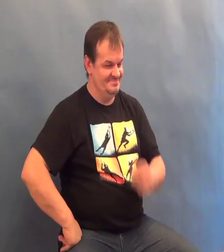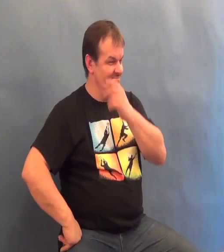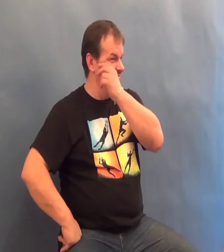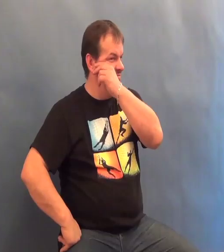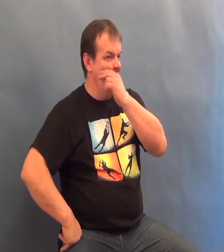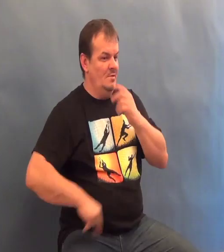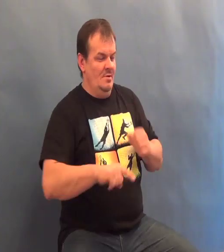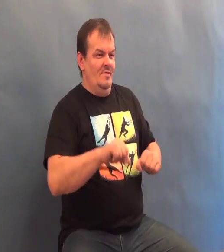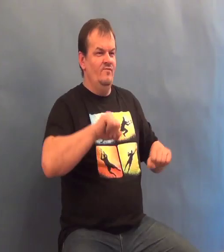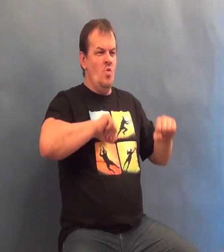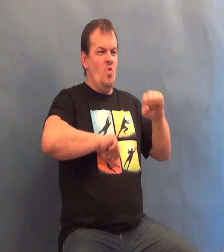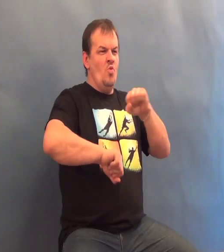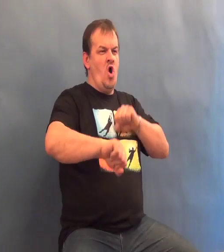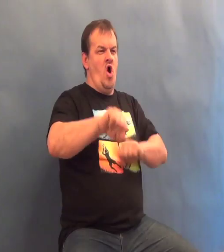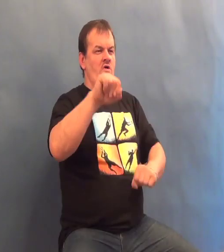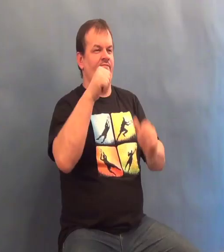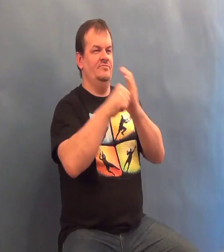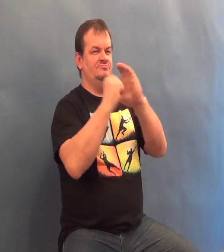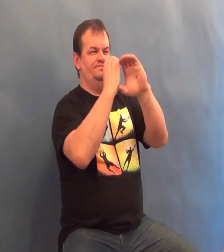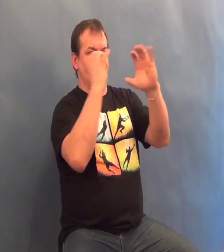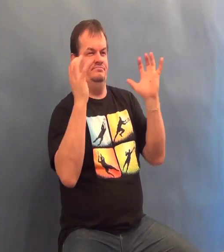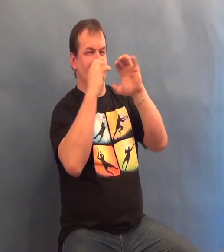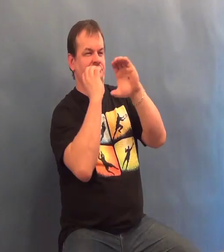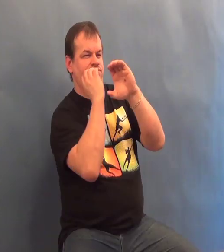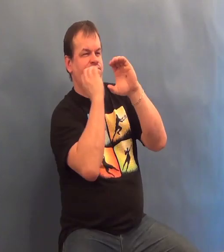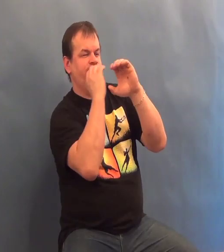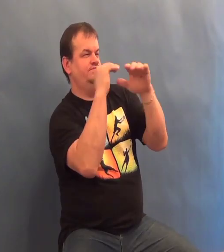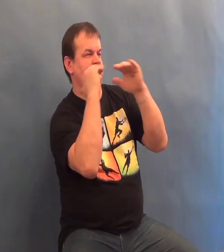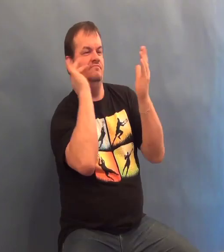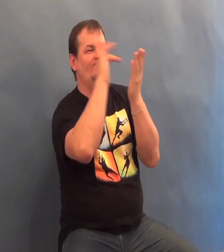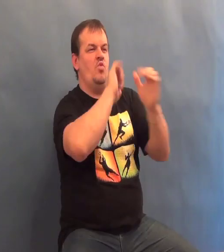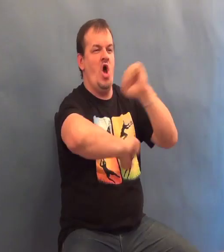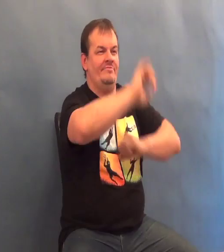Jest autokar wycieczkowy, który jedzie do Włoch.